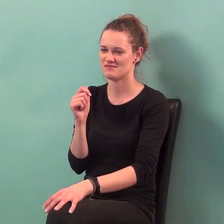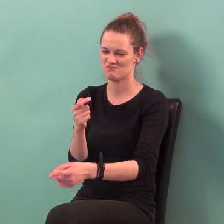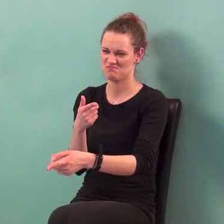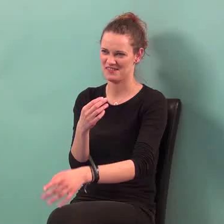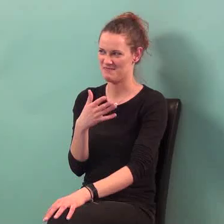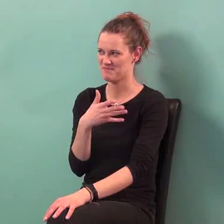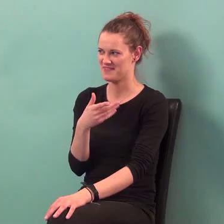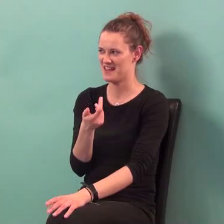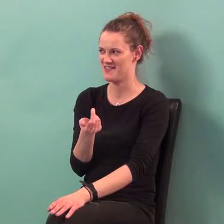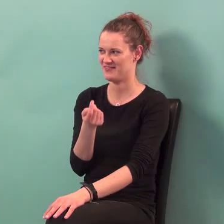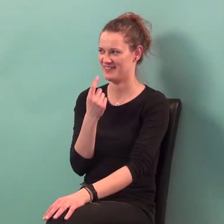Tak migała.